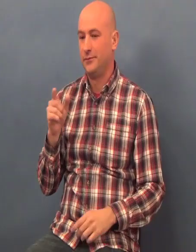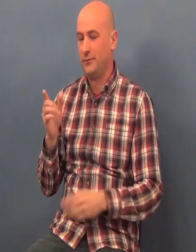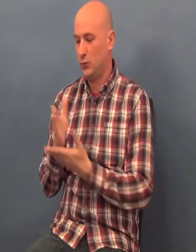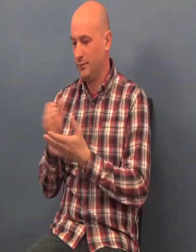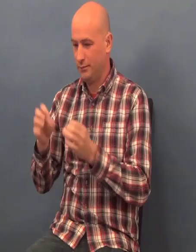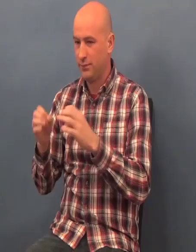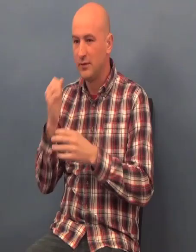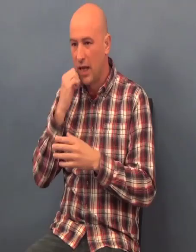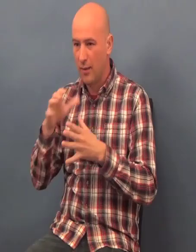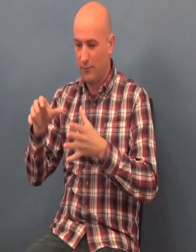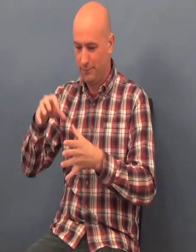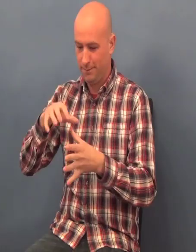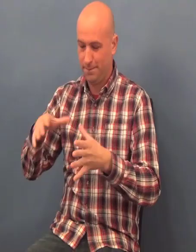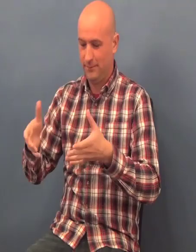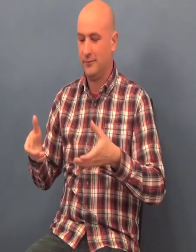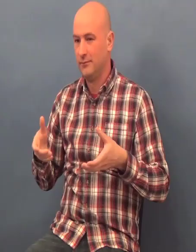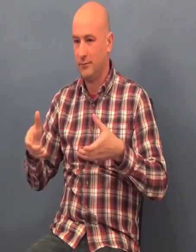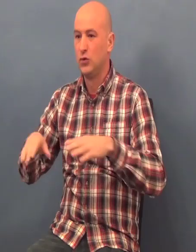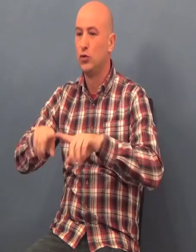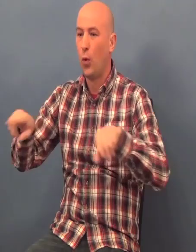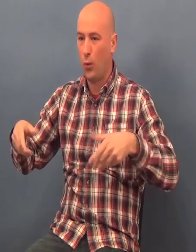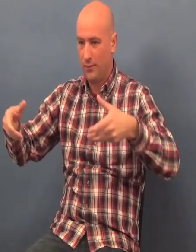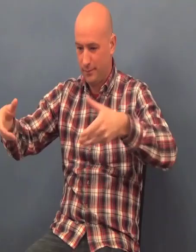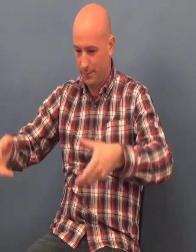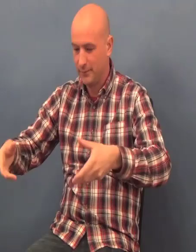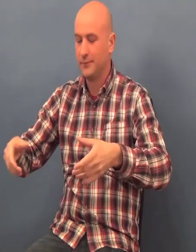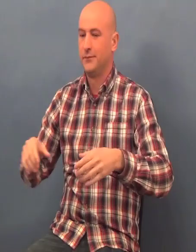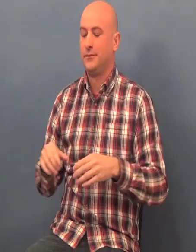W kuchni nakłada jabłka do miski i stawia ją na stole.